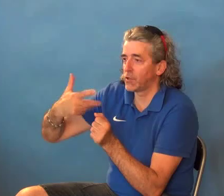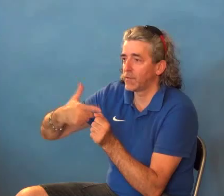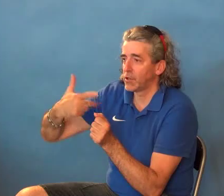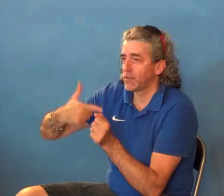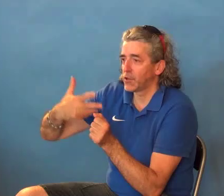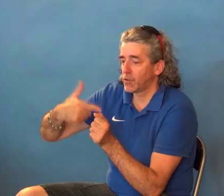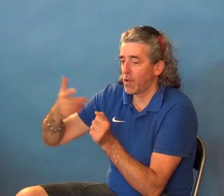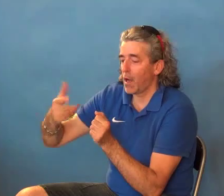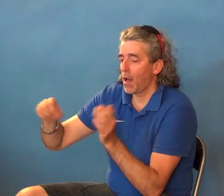Dwudziesty trzeci, dwudziesty trzeci, dwudziesty trzeci, dwudziesty trzeci.